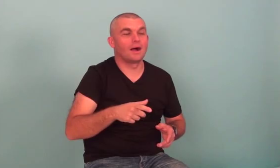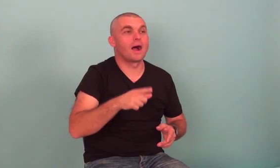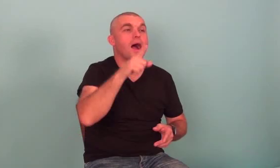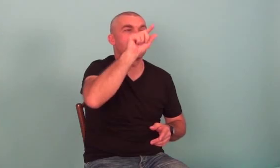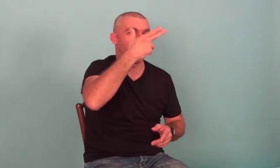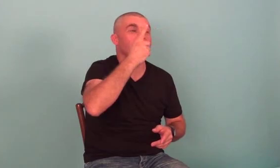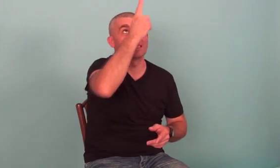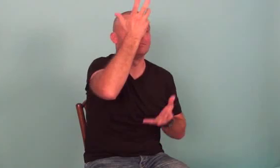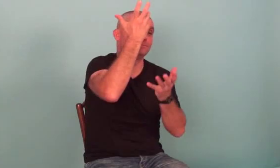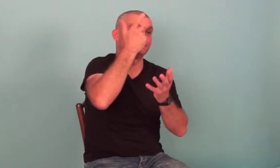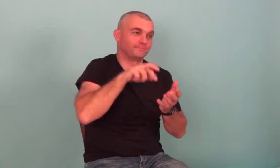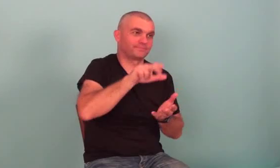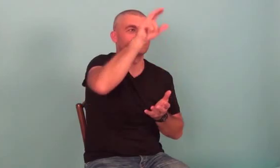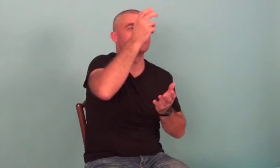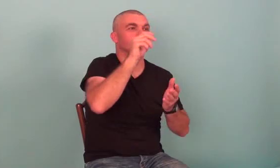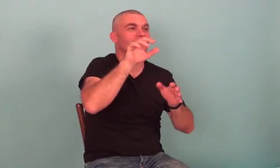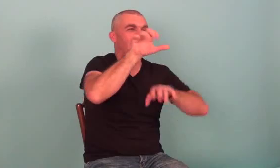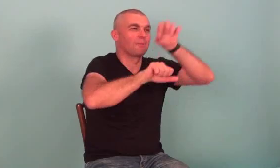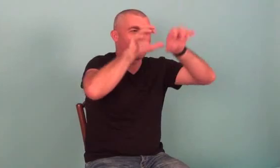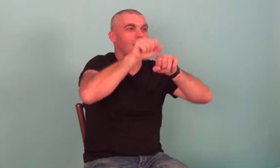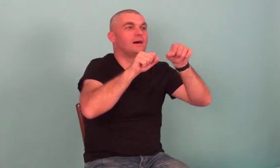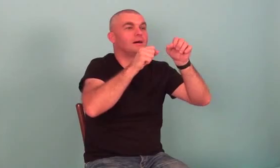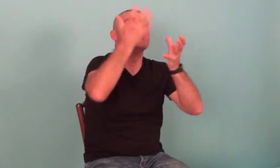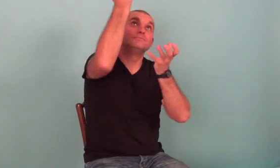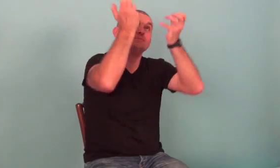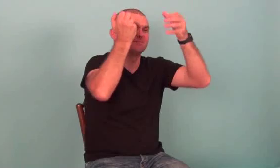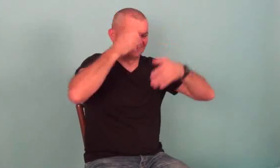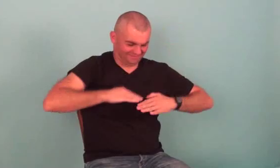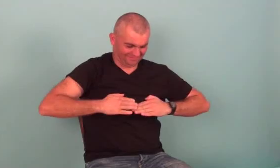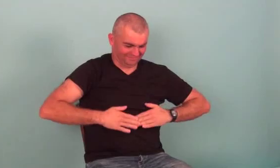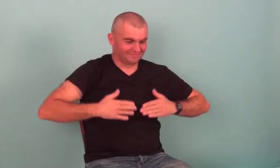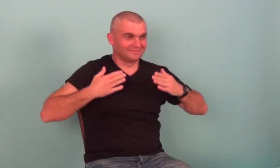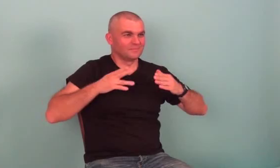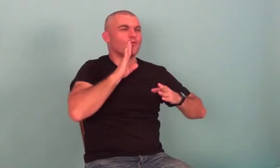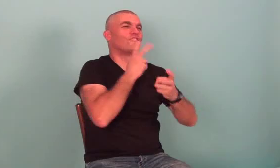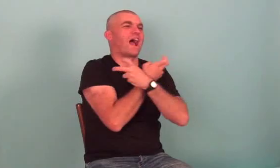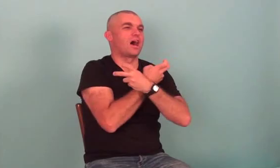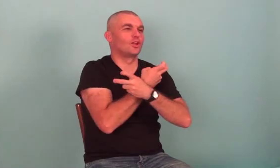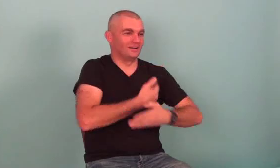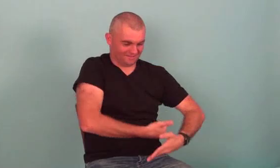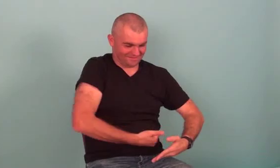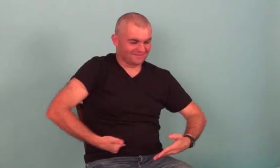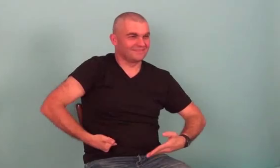Pan wchodzi po drabinie na drzewo, żeby zerwać gruszki do kieszeni fartucha na brzuchu.